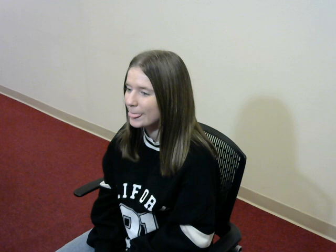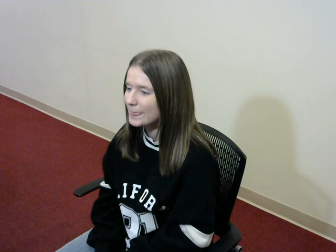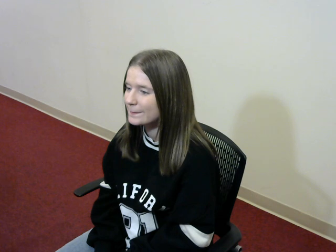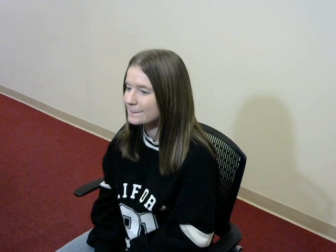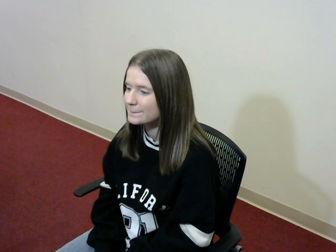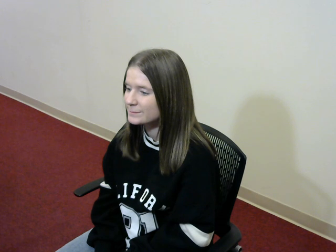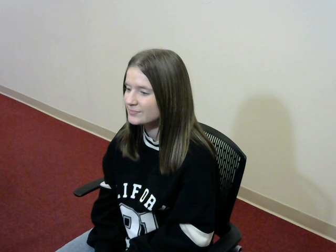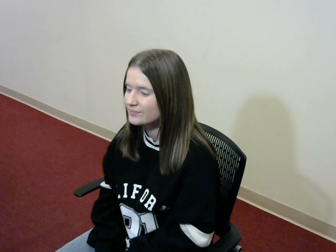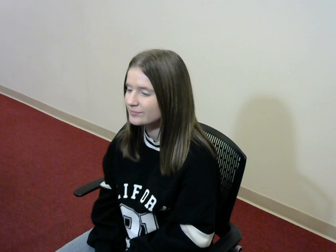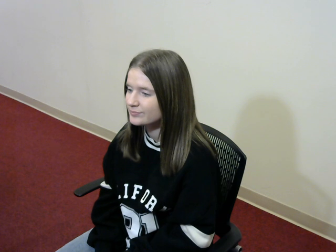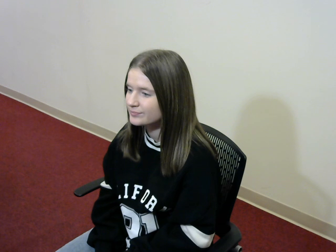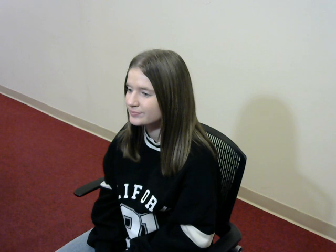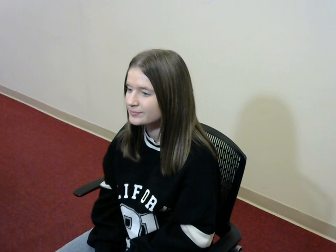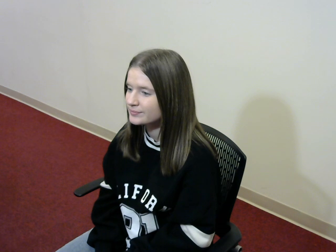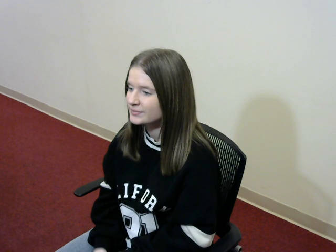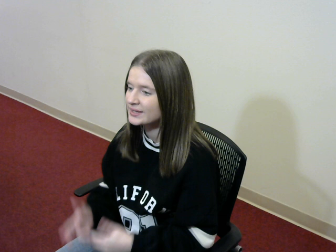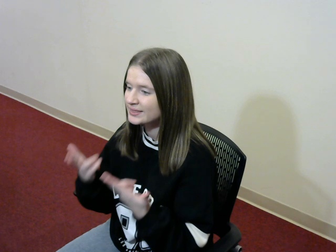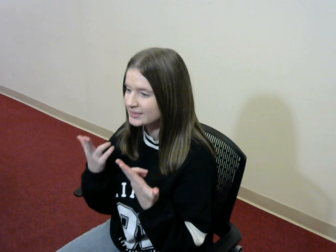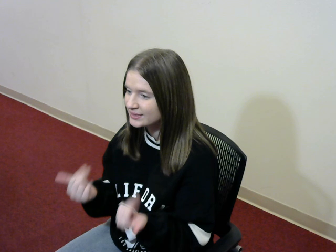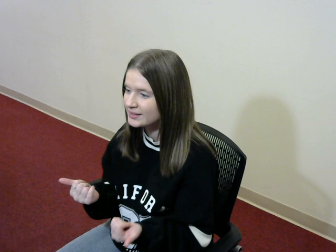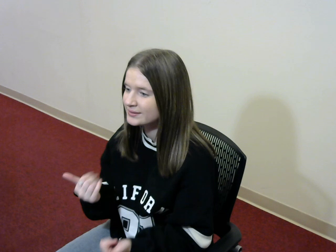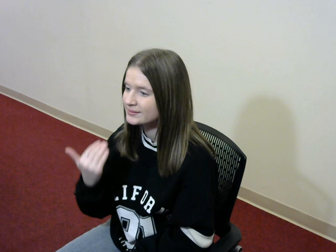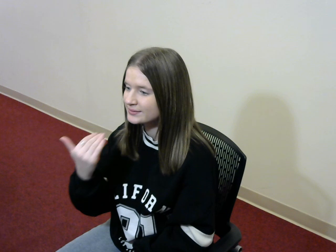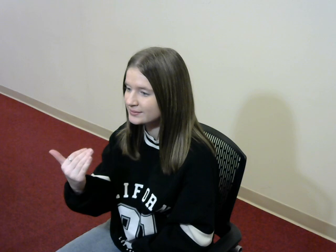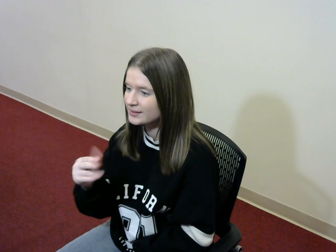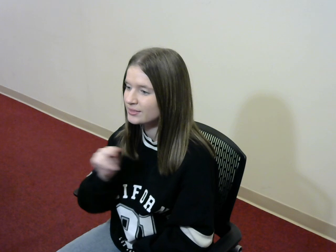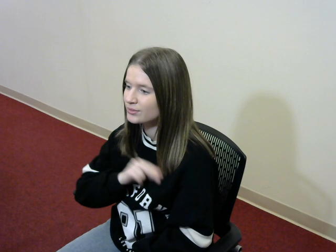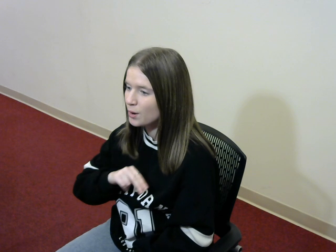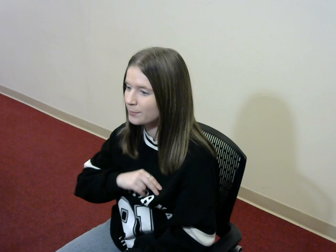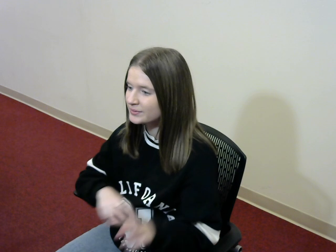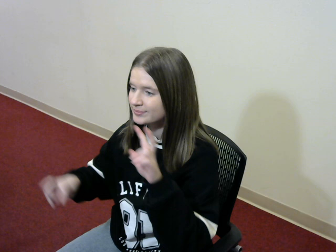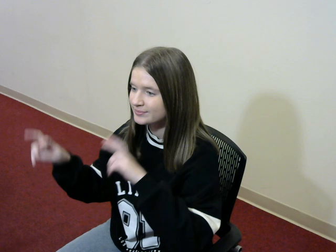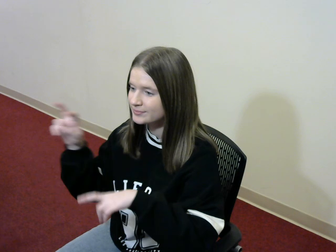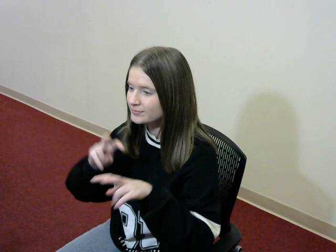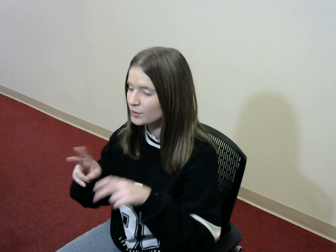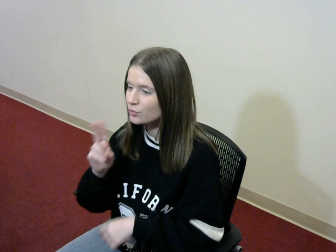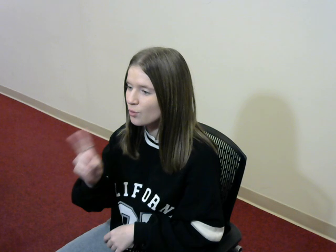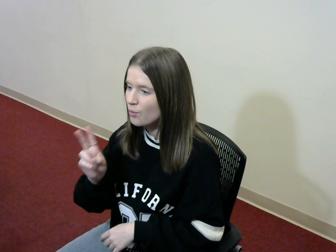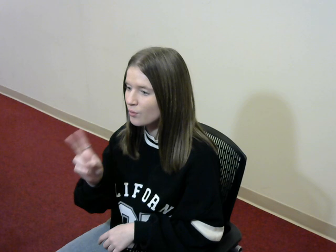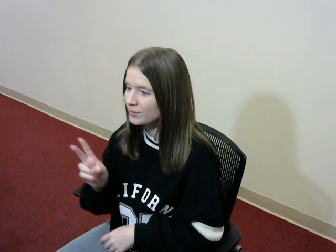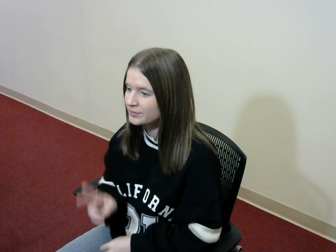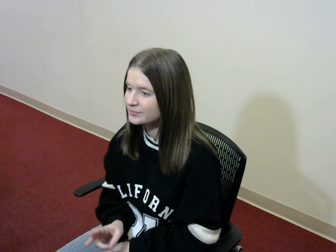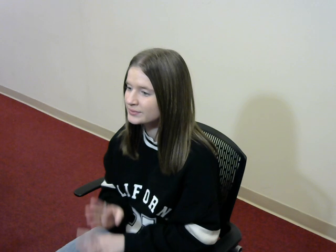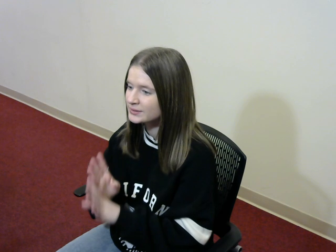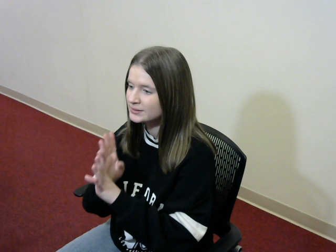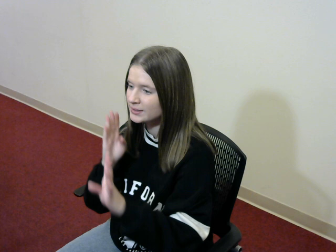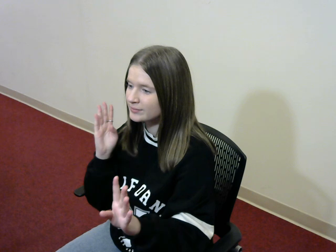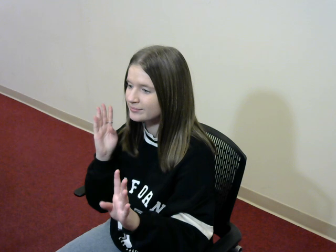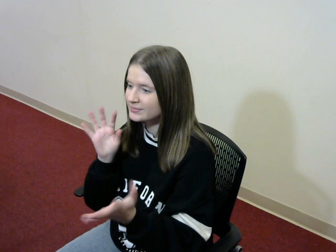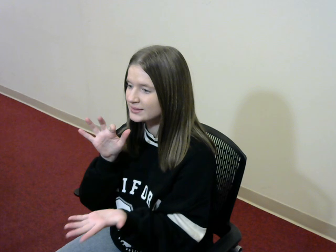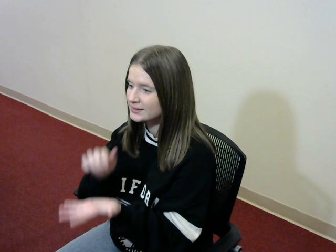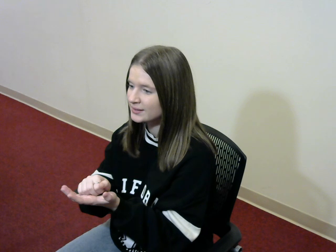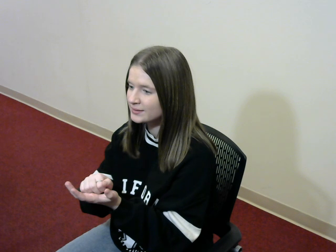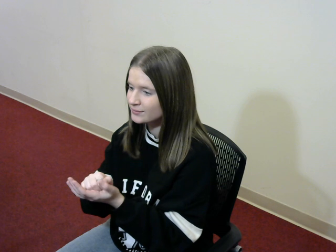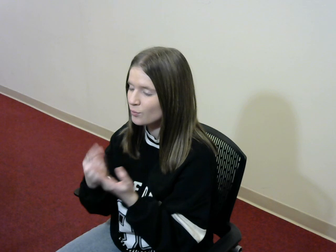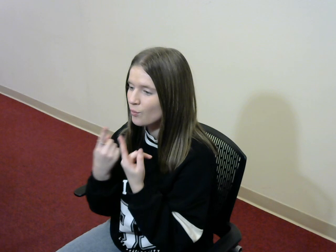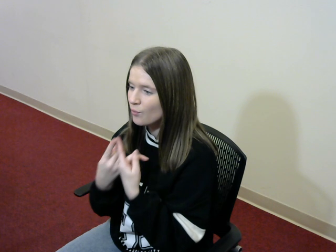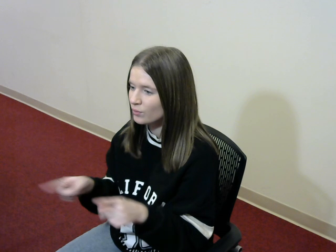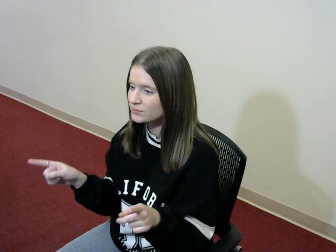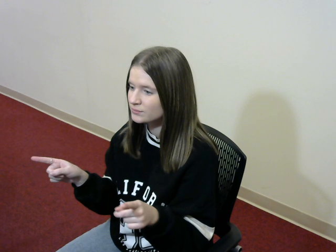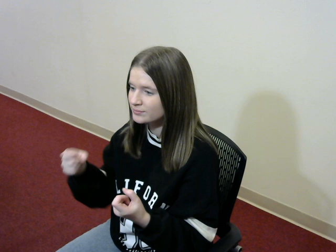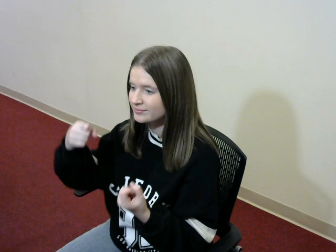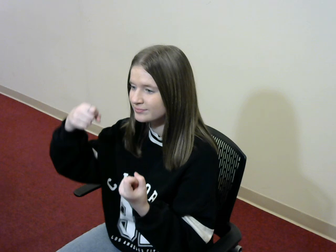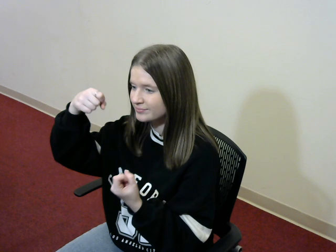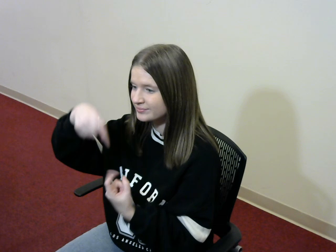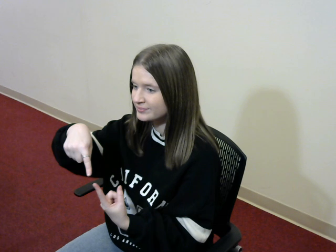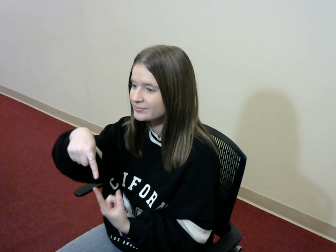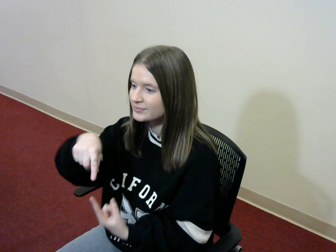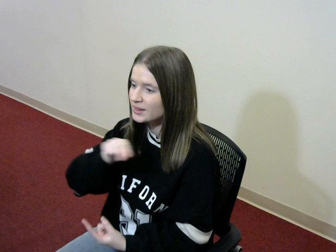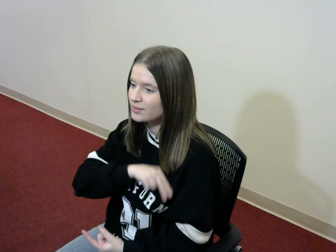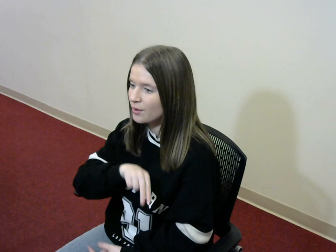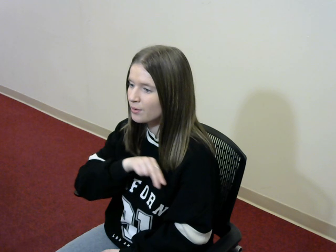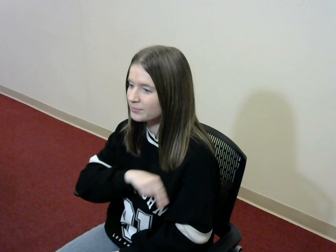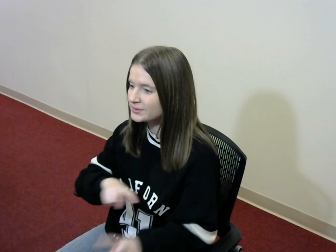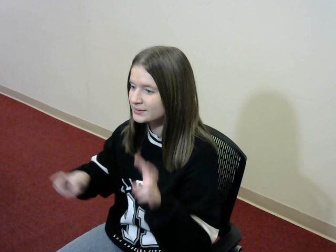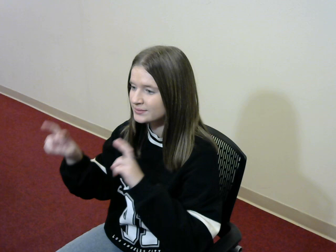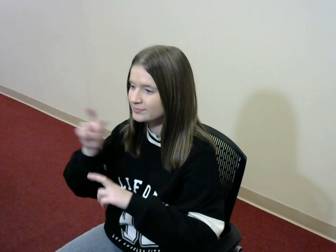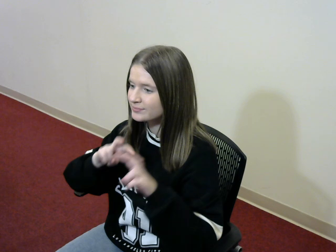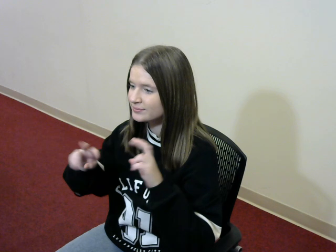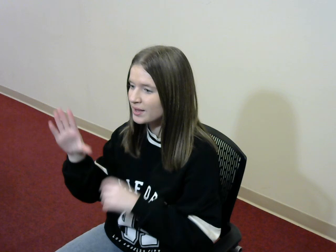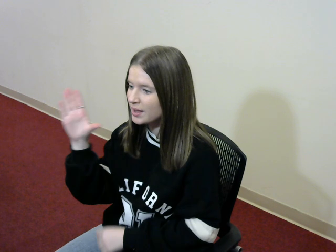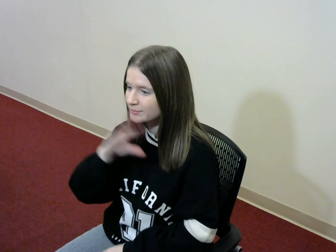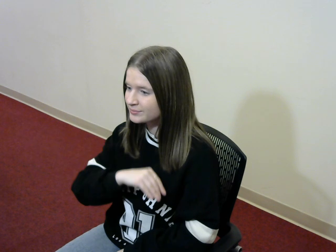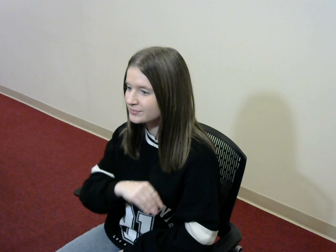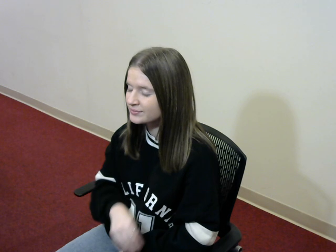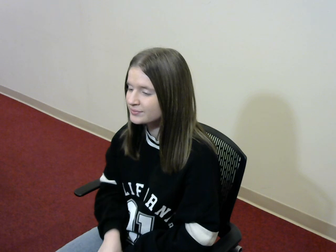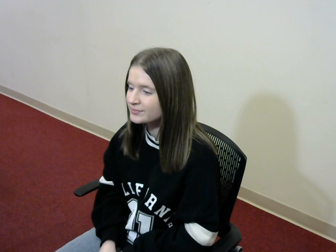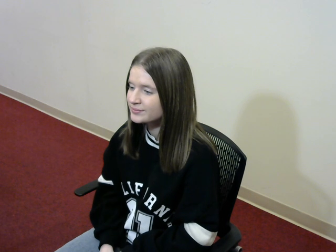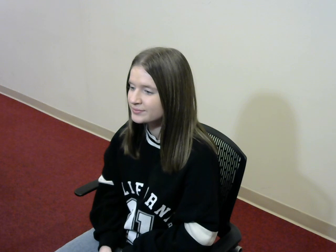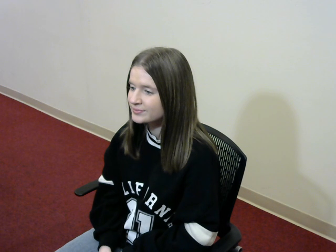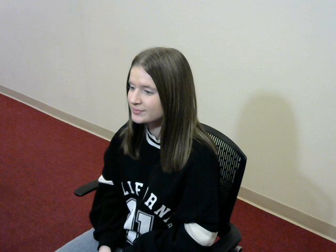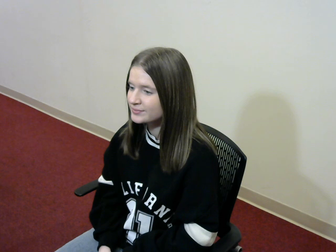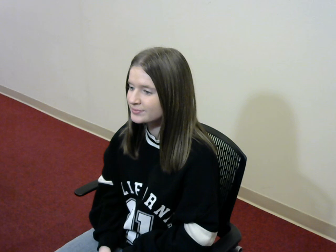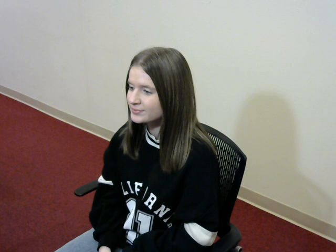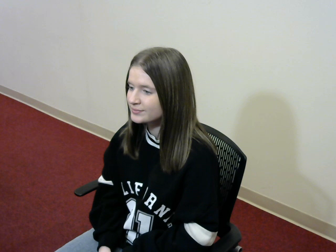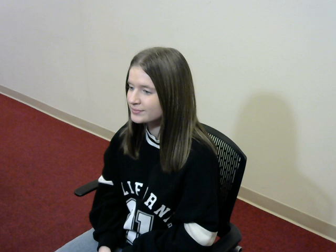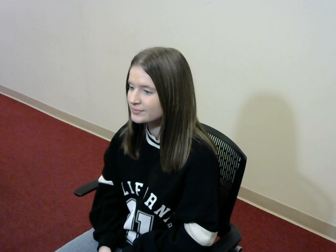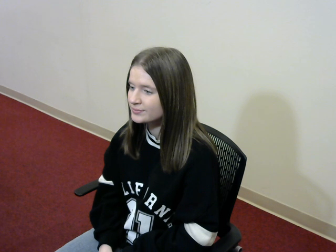Bəli, siz İş axtaran şəxs kimi növbə tutub başqa uyğun işlər axtara bilərsiniz